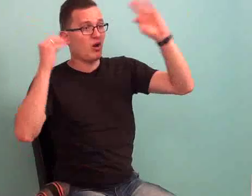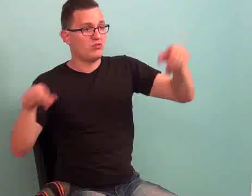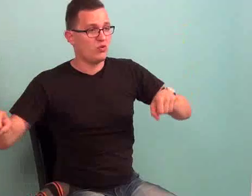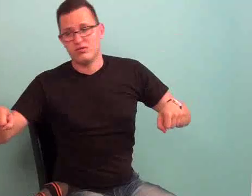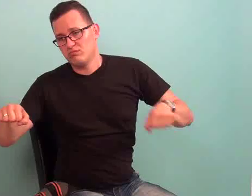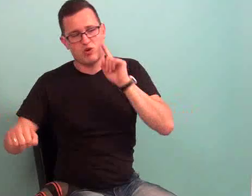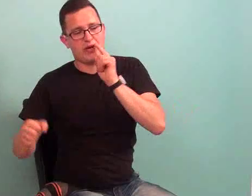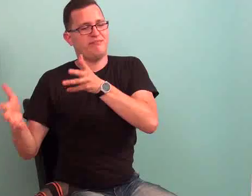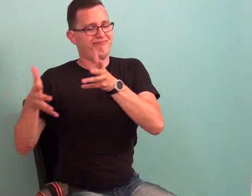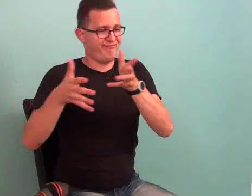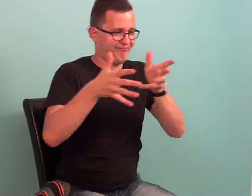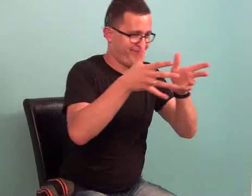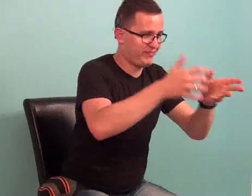Chłopak prowadzący rower odwrócił się i podszedł do nich.